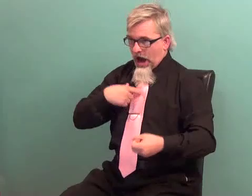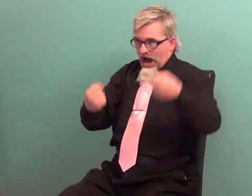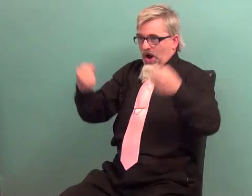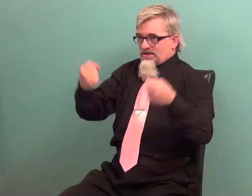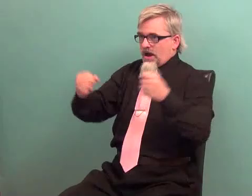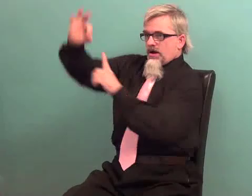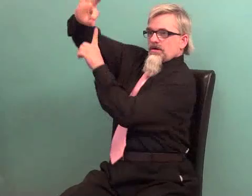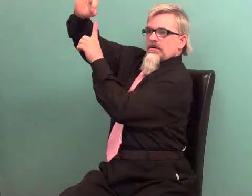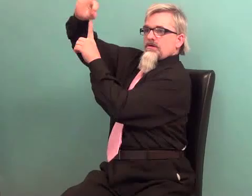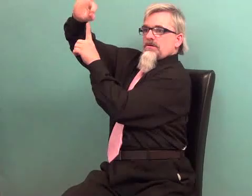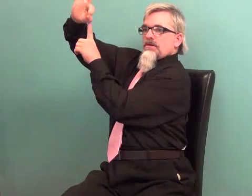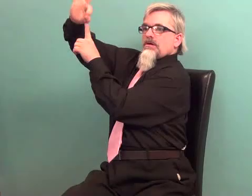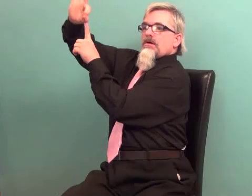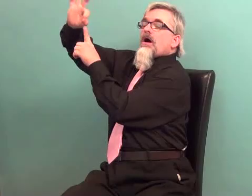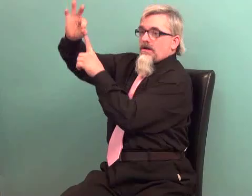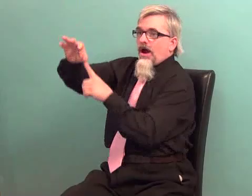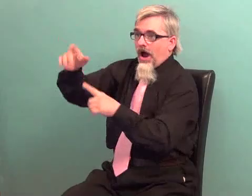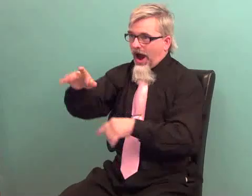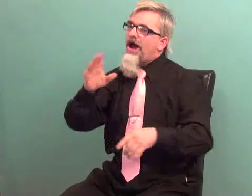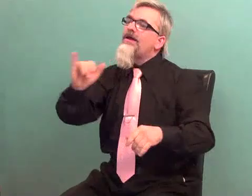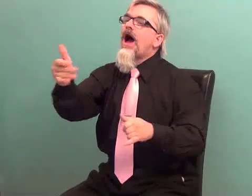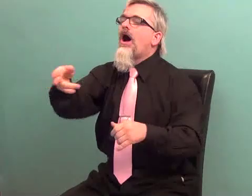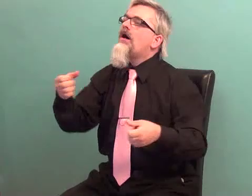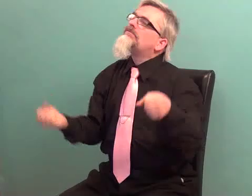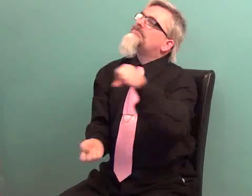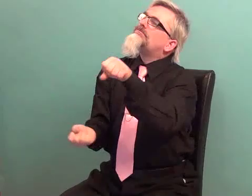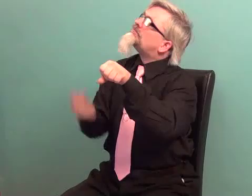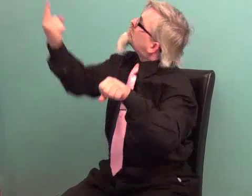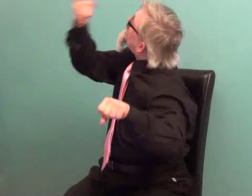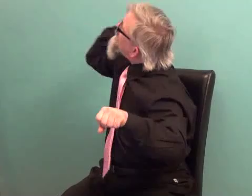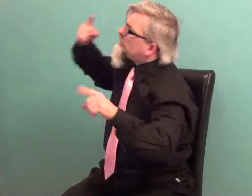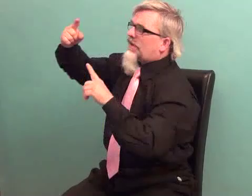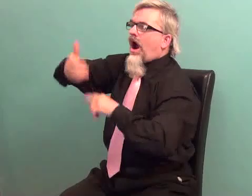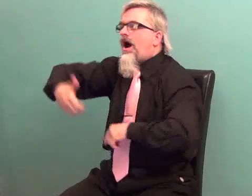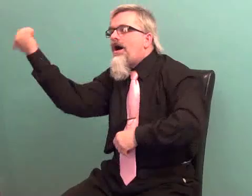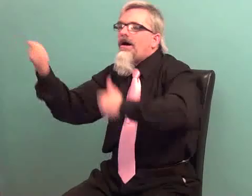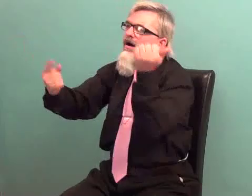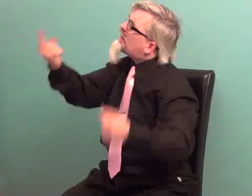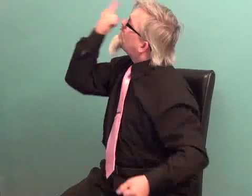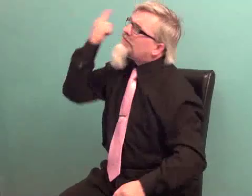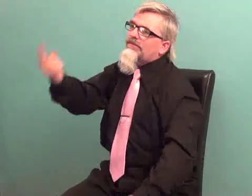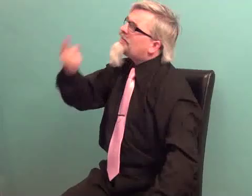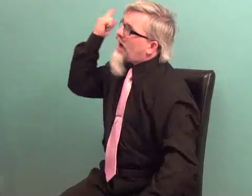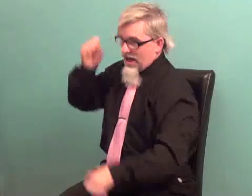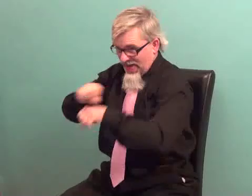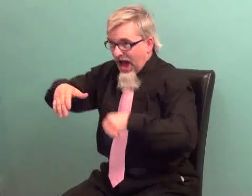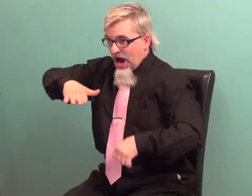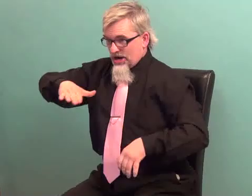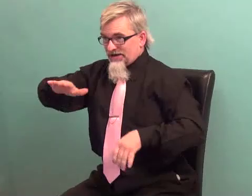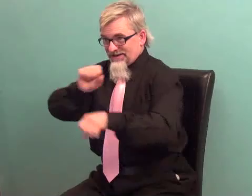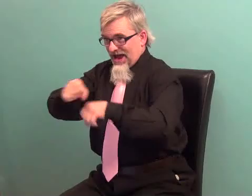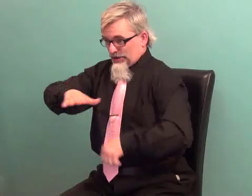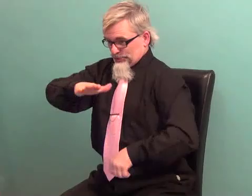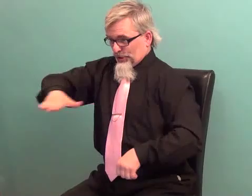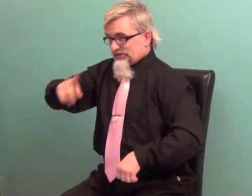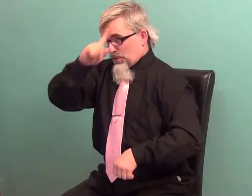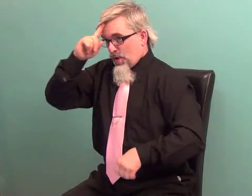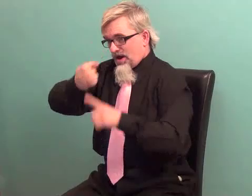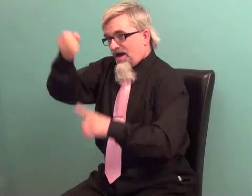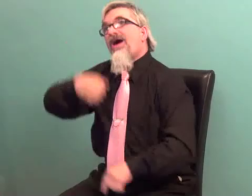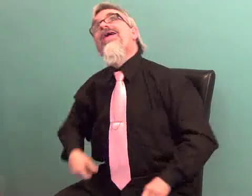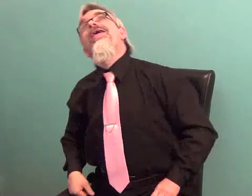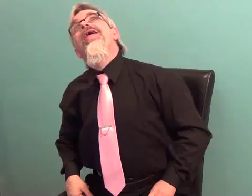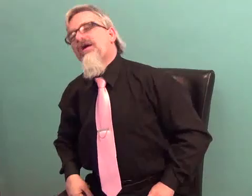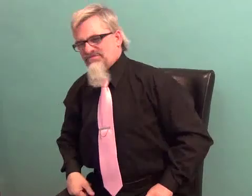Ja kieruję samochodem i widzę różne znaki nakazu jazdy w prawo czy w lewo. Czy widziałeś kiedyś coś takiego, żeby na ten znak gapiły się dzieci i dorośli?